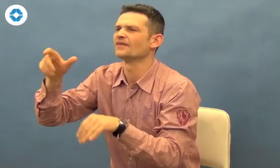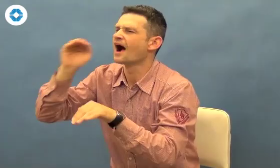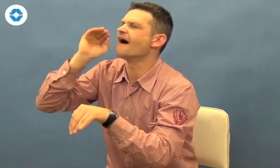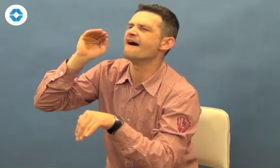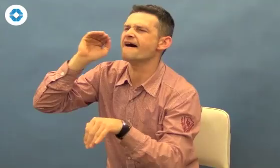Woła ją.